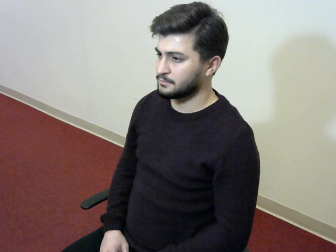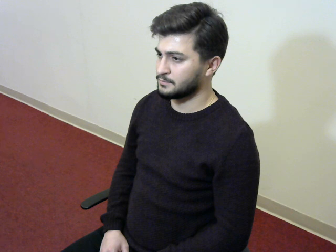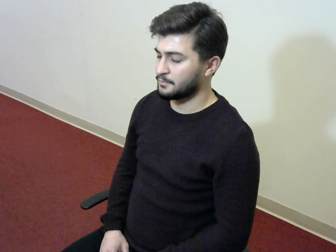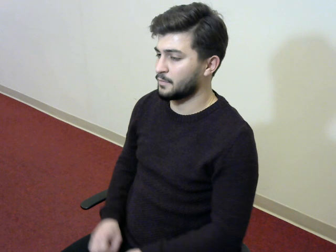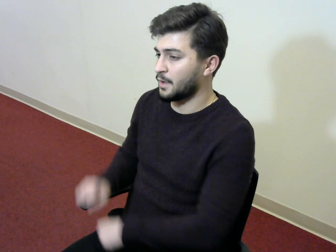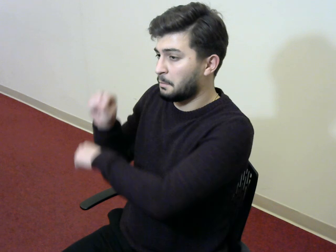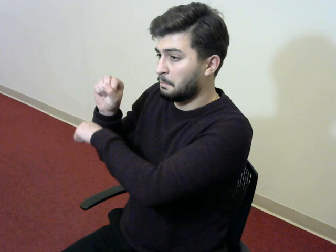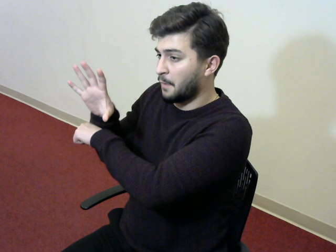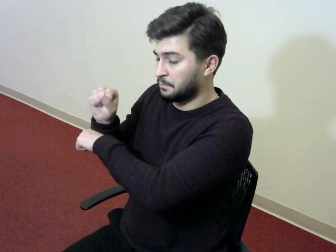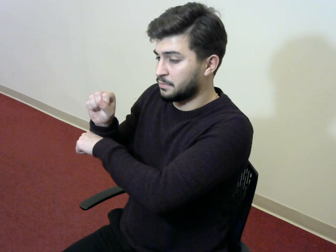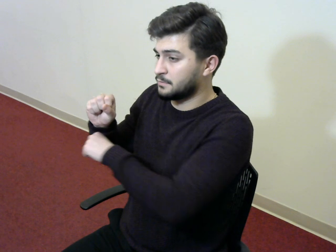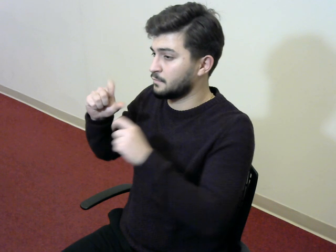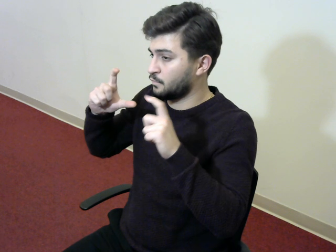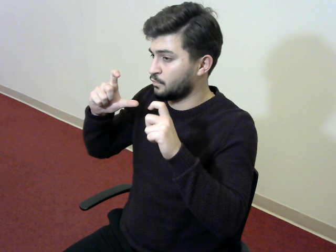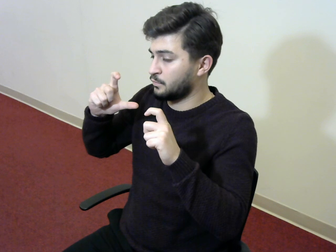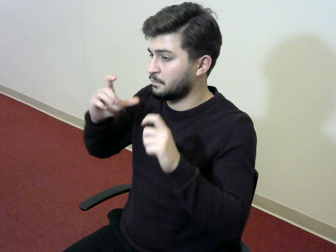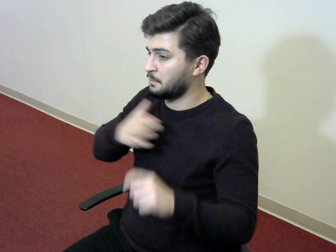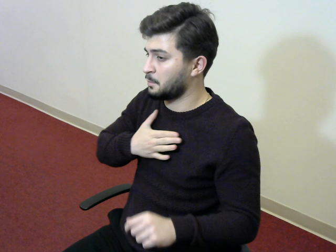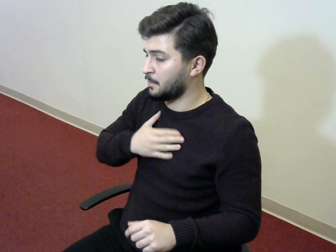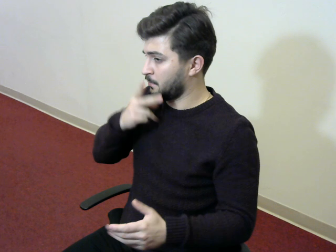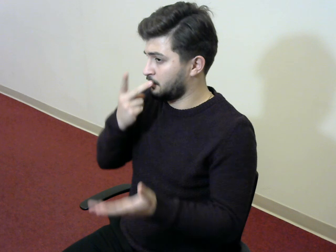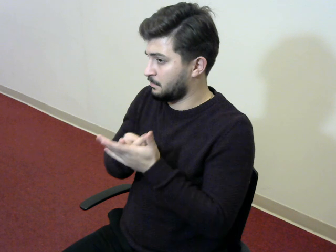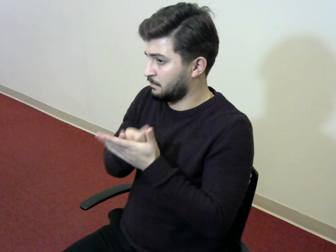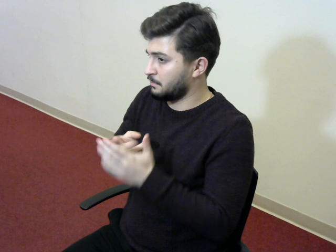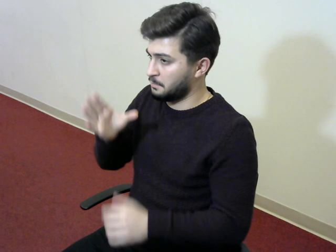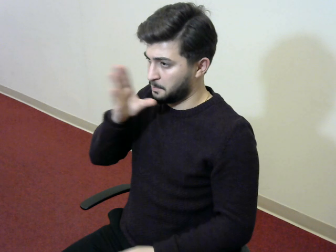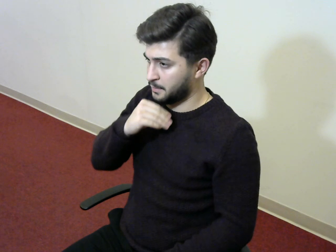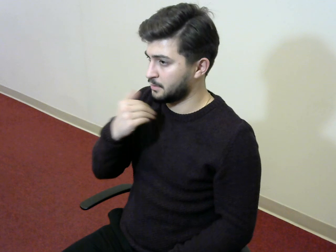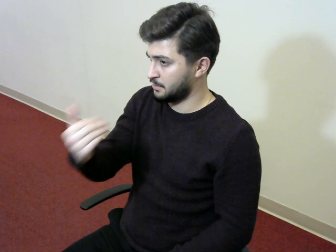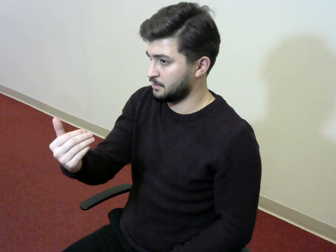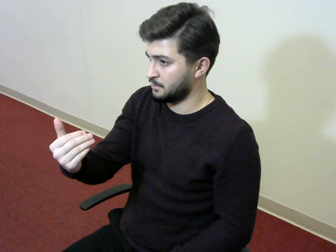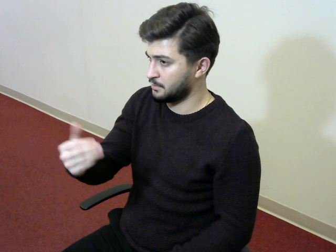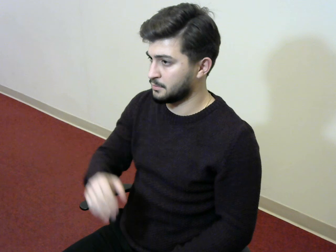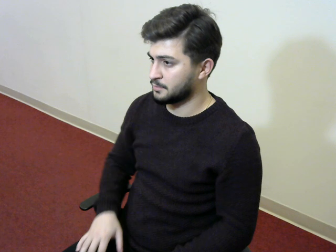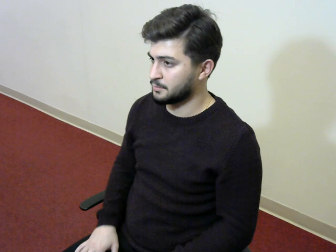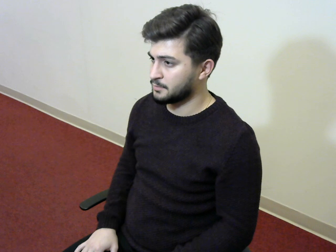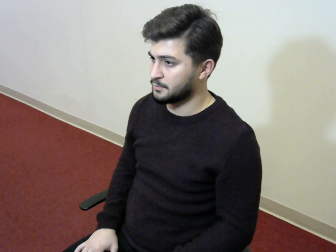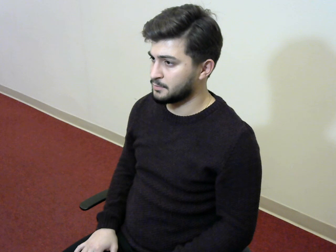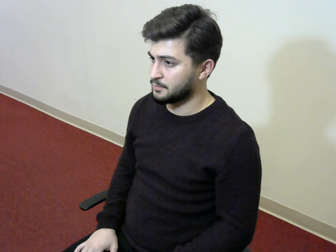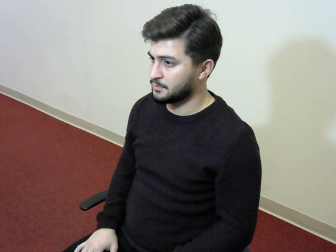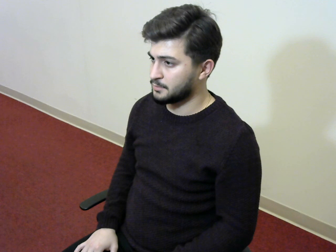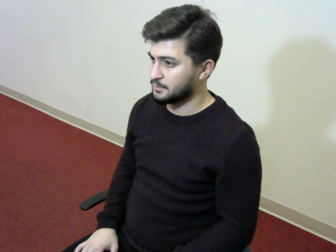Çəkdiyin şəkilləri mənə göstərə bilərsənmi?